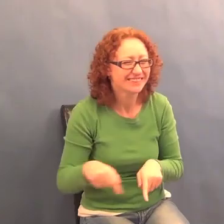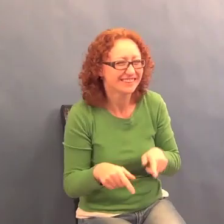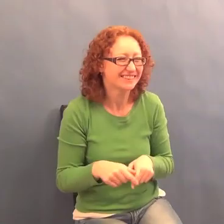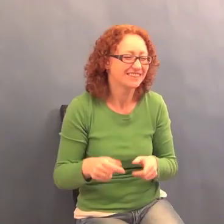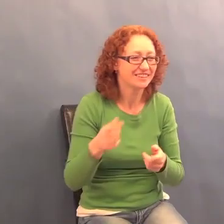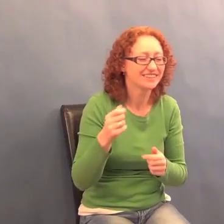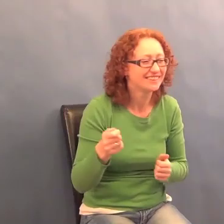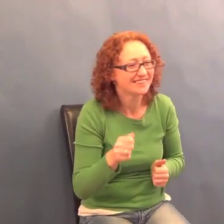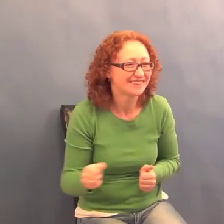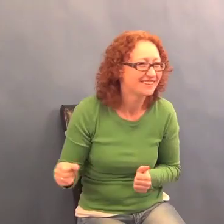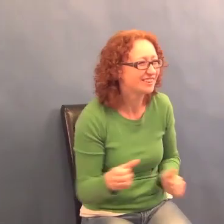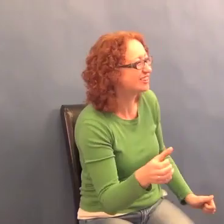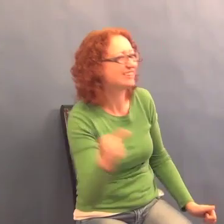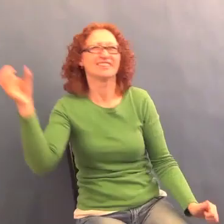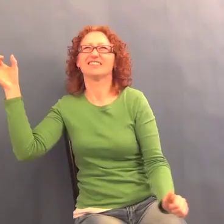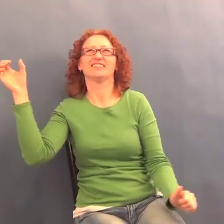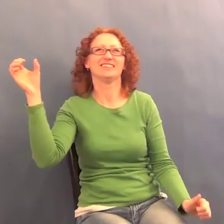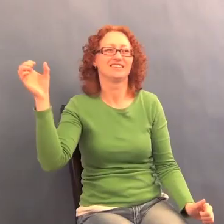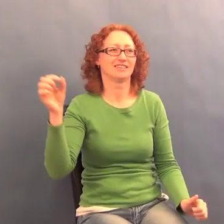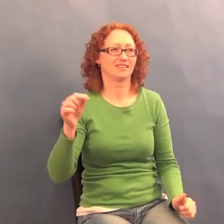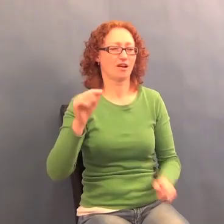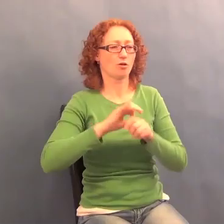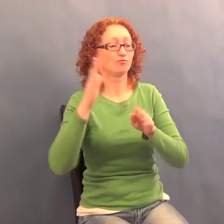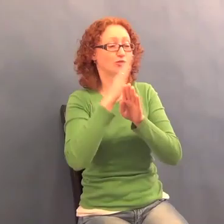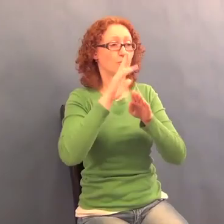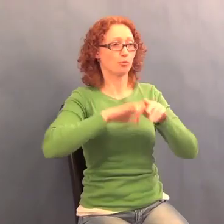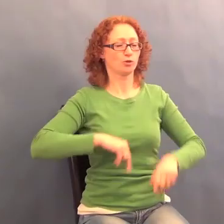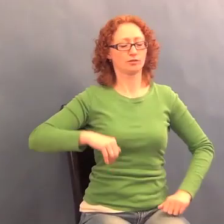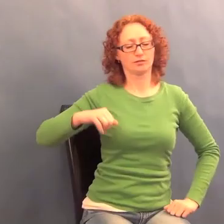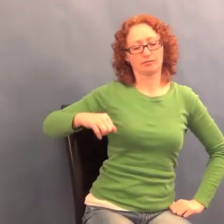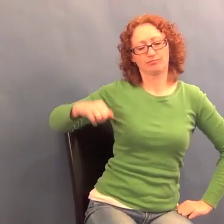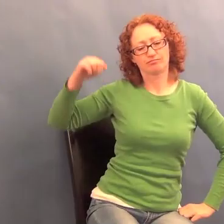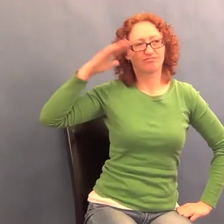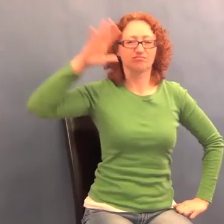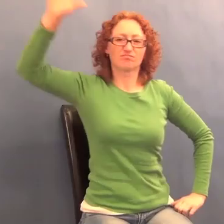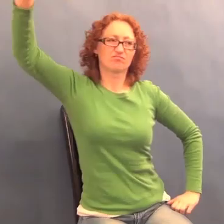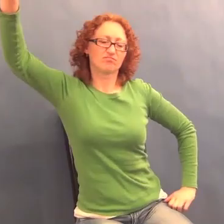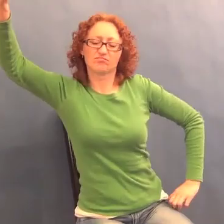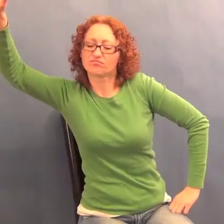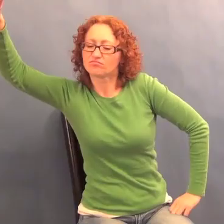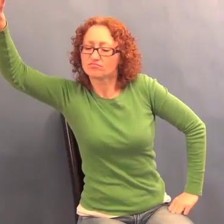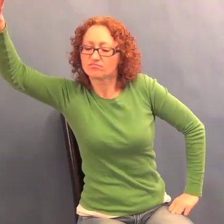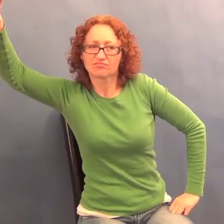Próbuje rzucić kamień w okno, w pewnym momencie pojawia się za nim policjant.